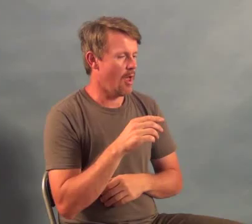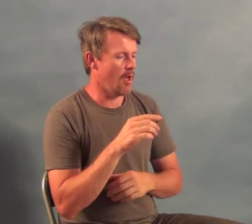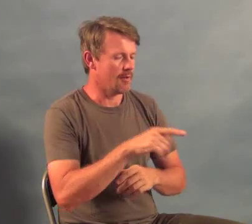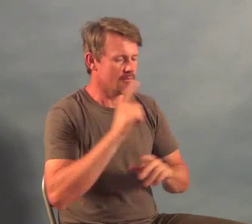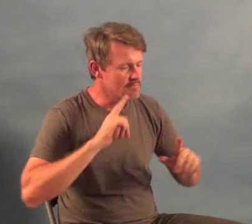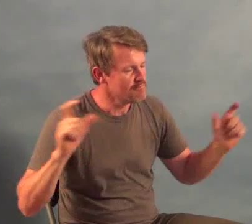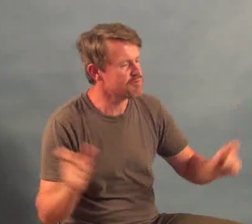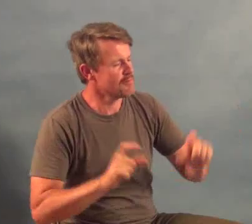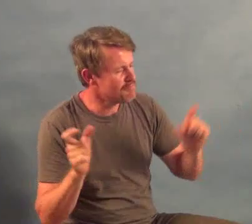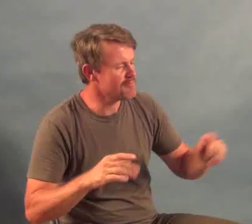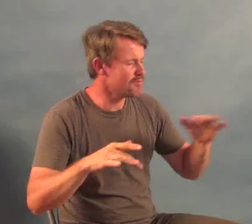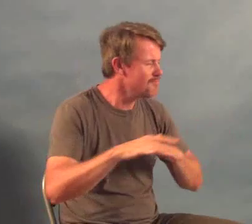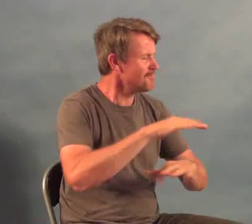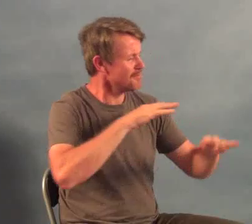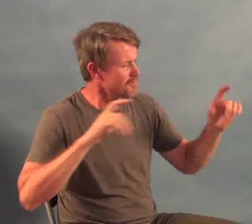Impreza nadal trwa, wszyscy się bawią, mieszają, kręcą dookoła.